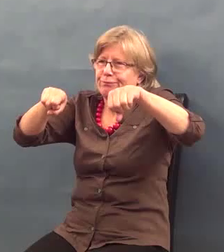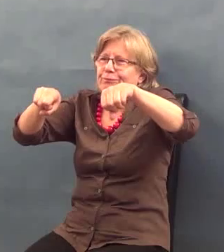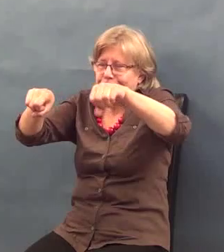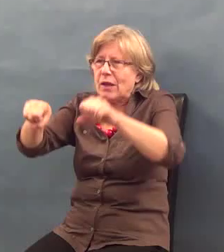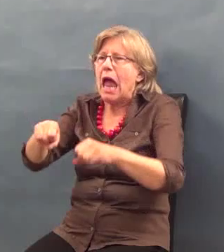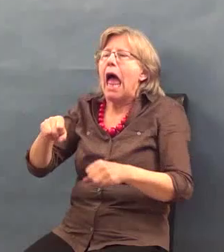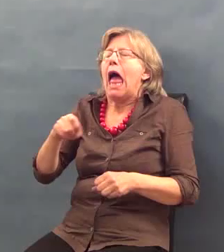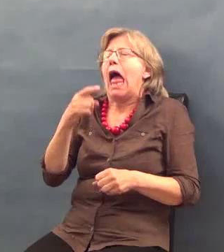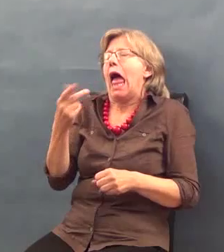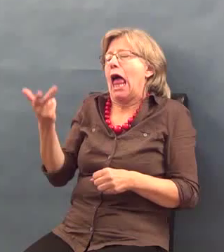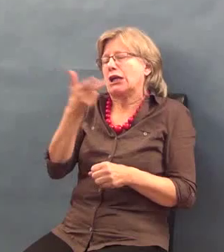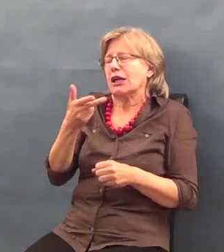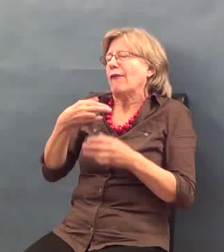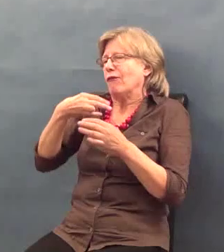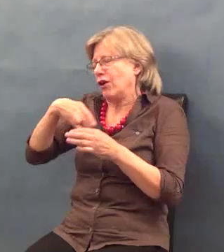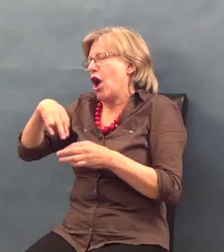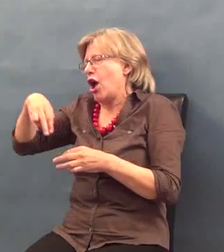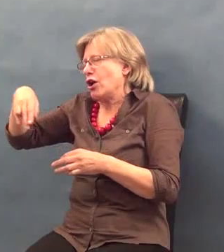Trzech chłopców odchodzi.